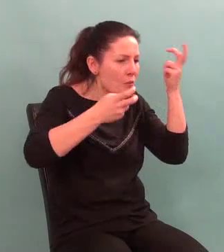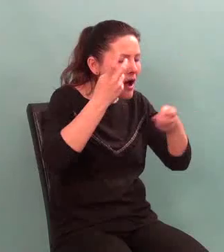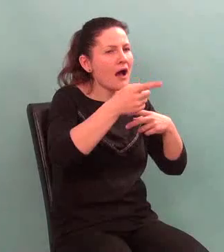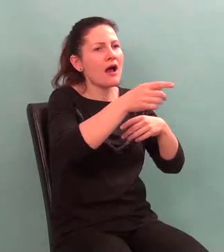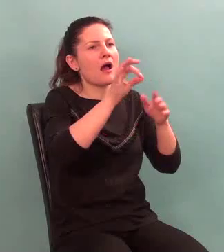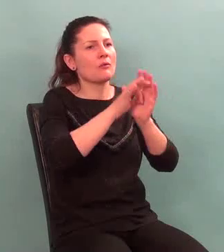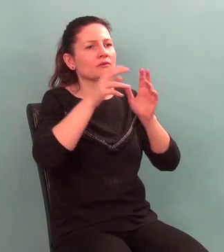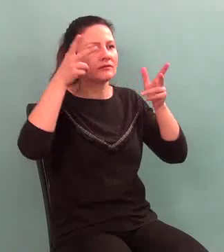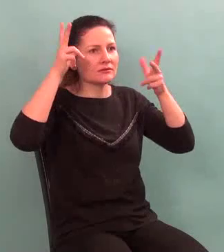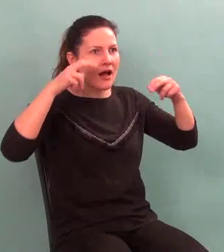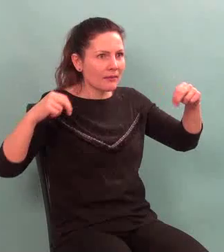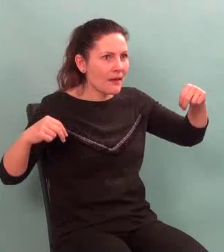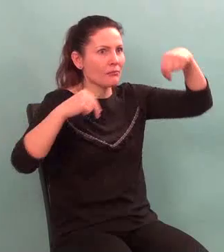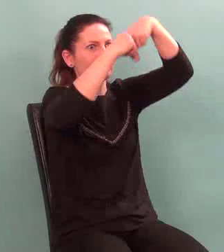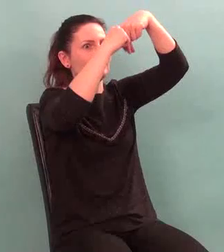W tym momencie spotyka jelenia.